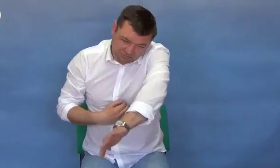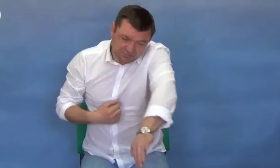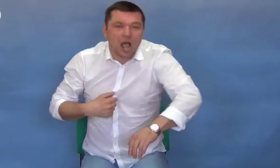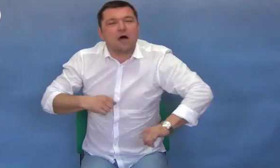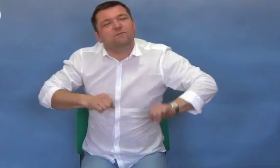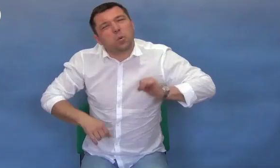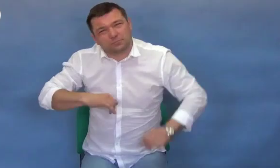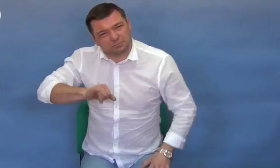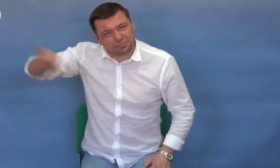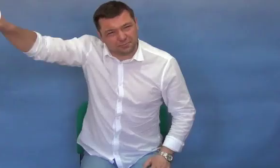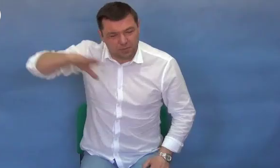Ja wyleciałem do Włoch.